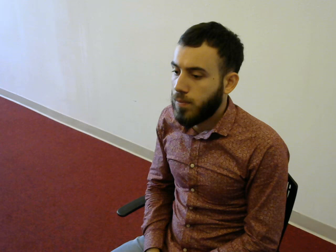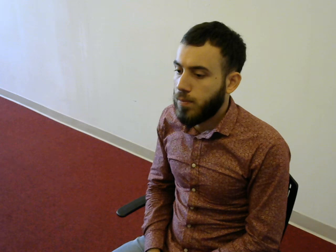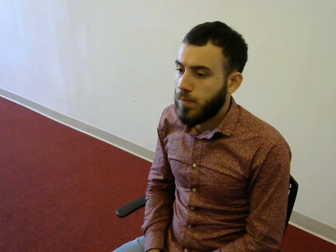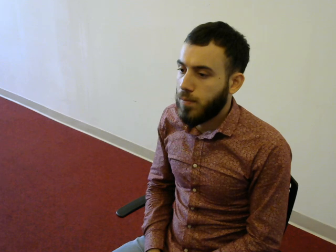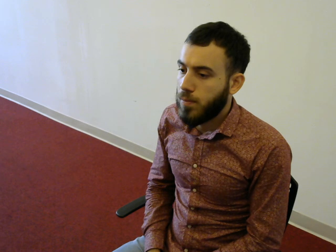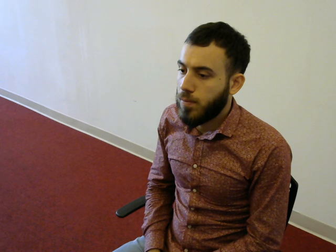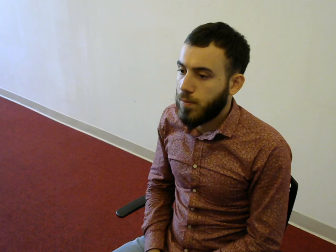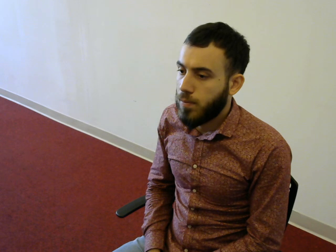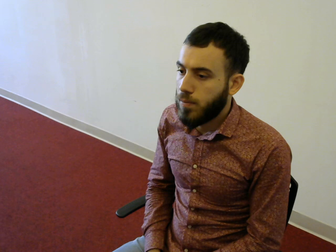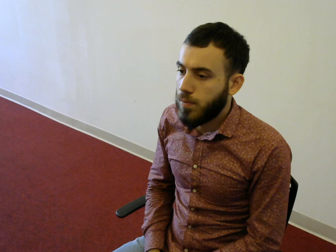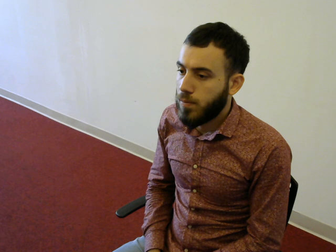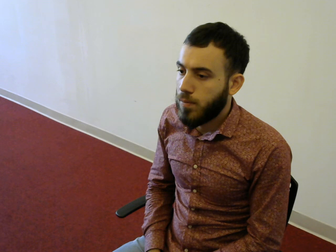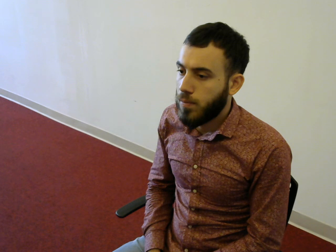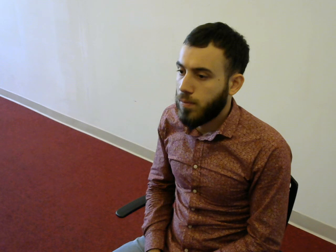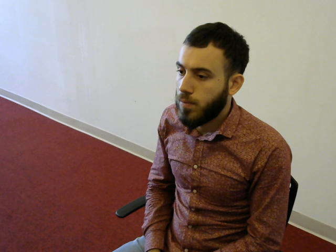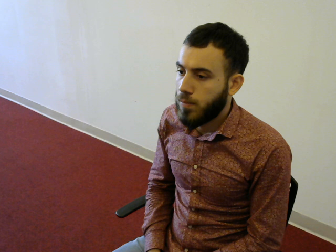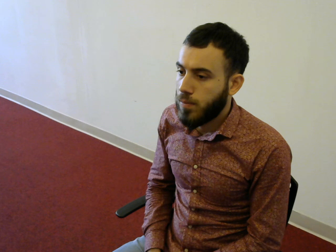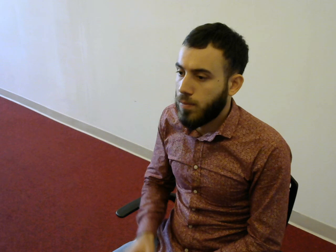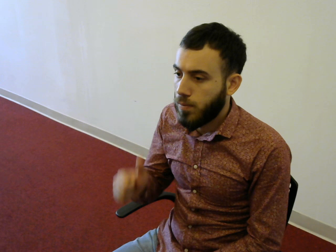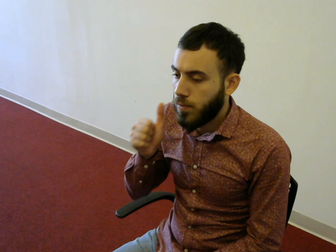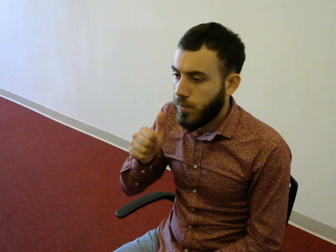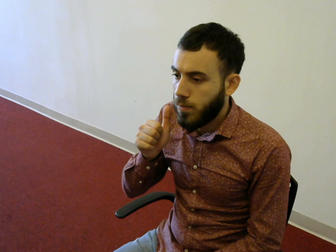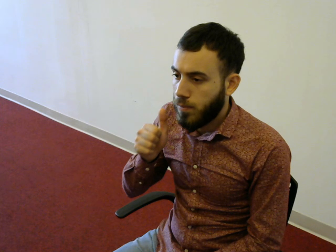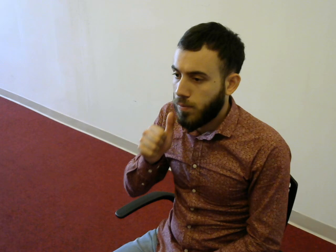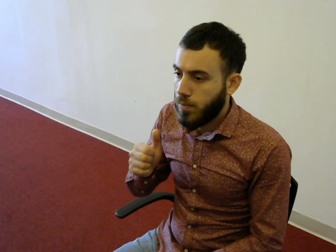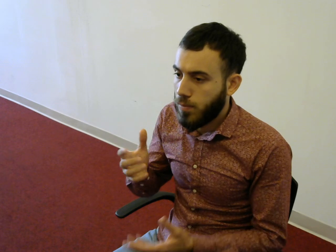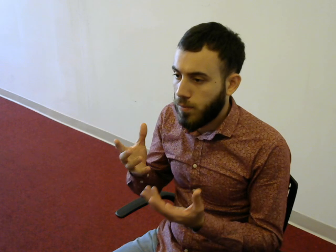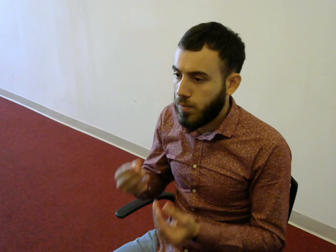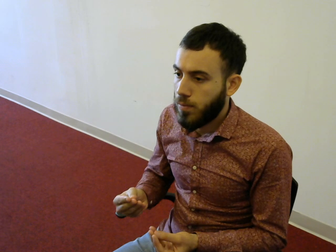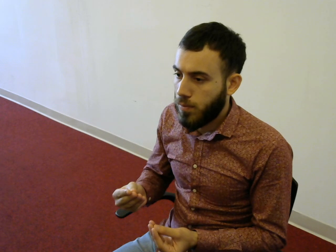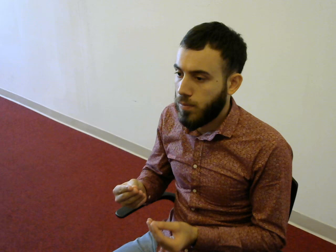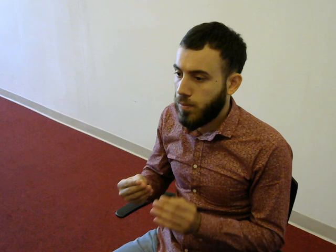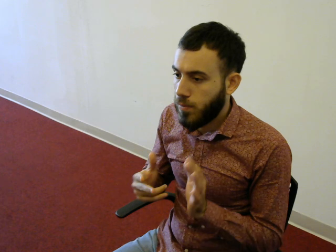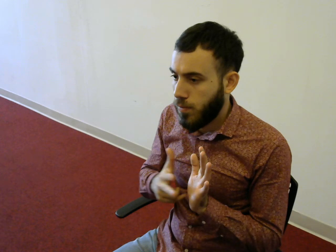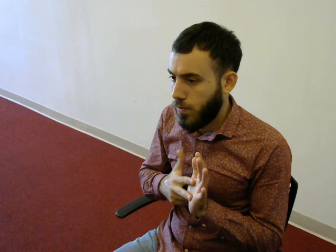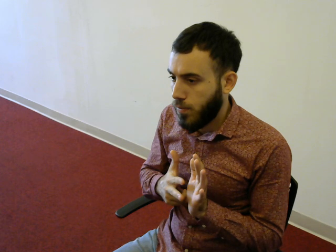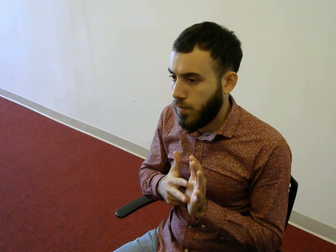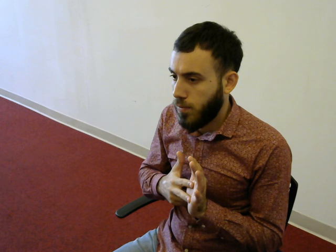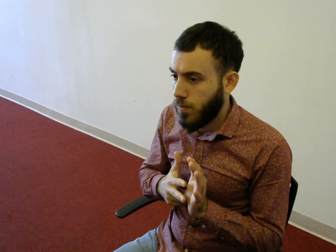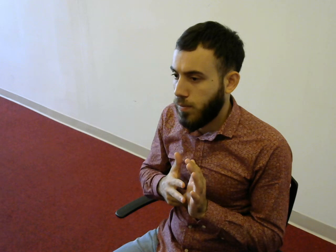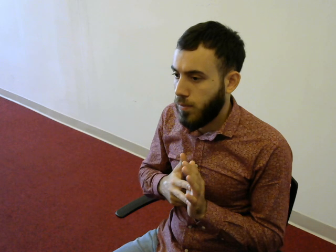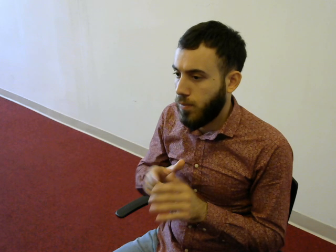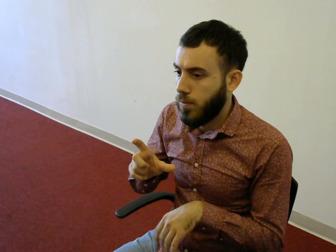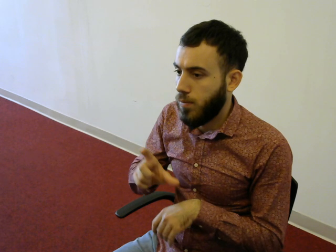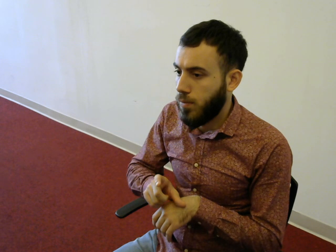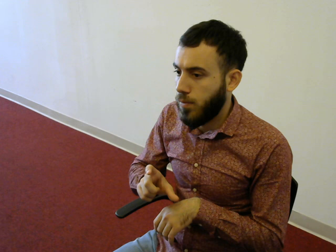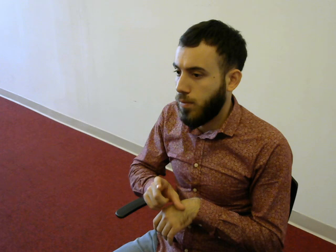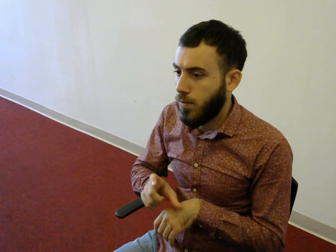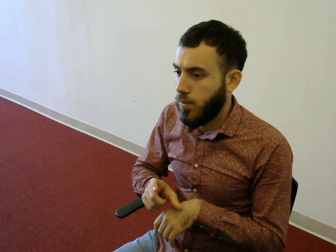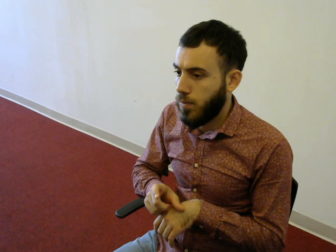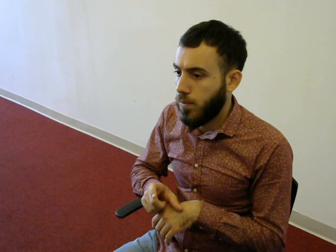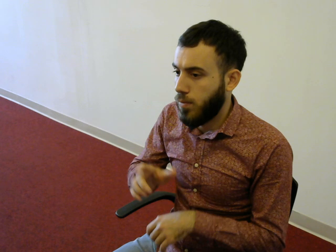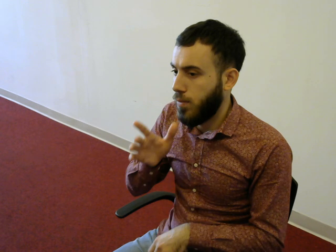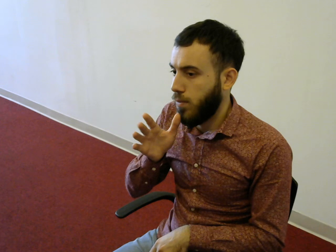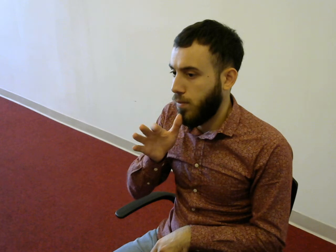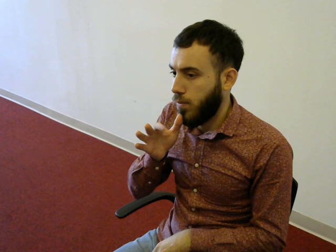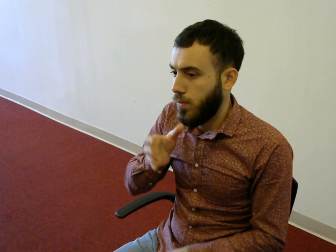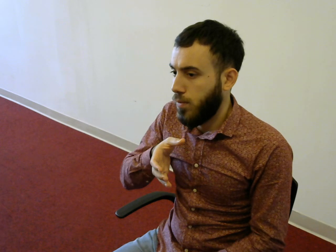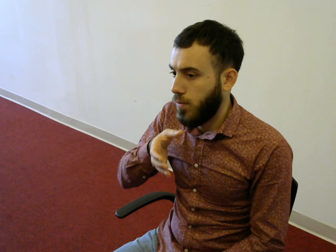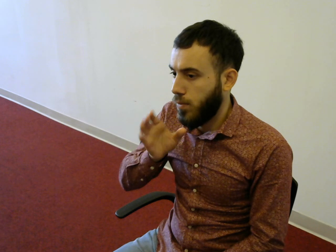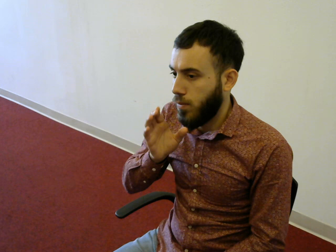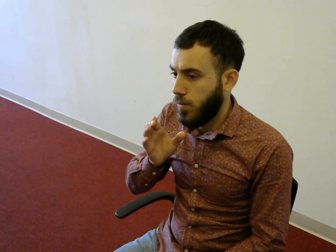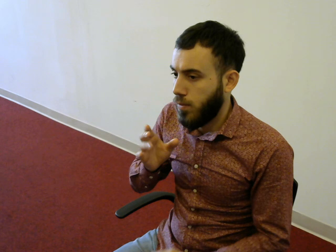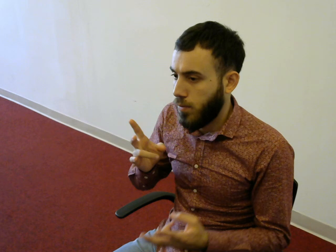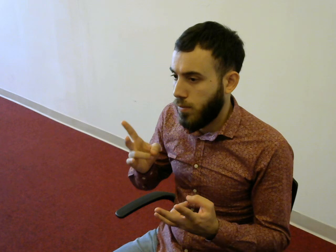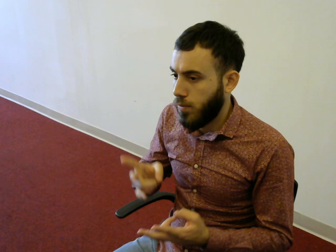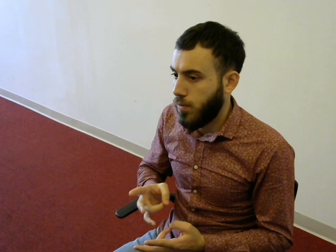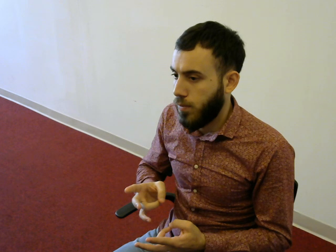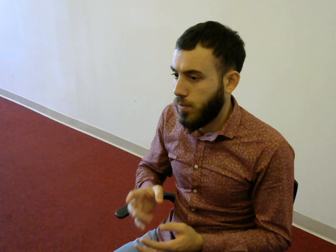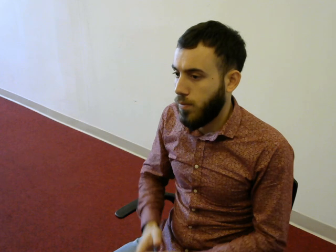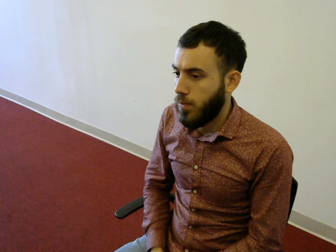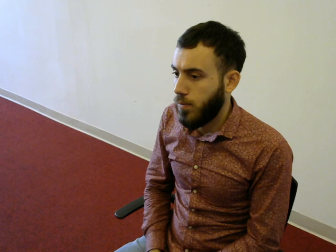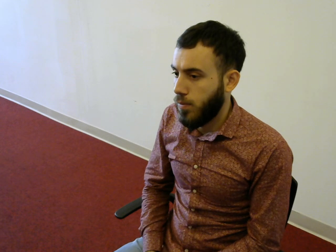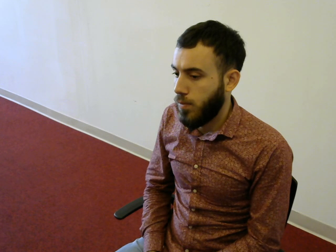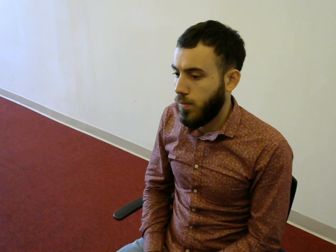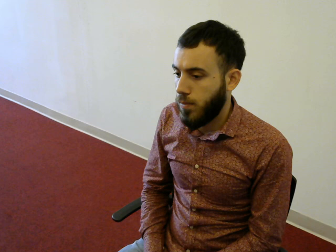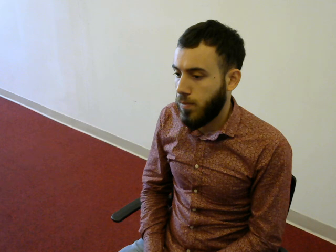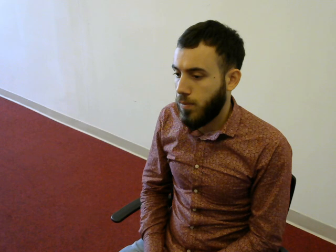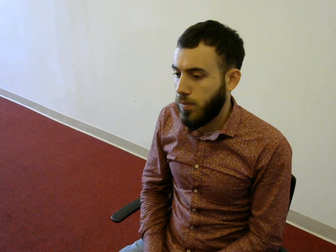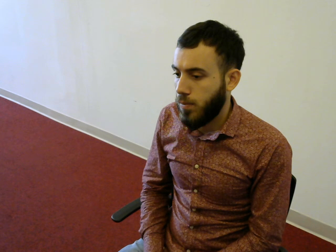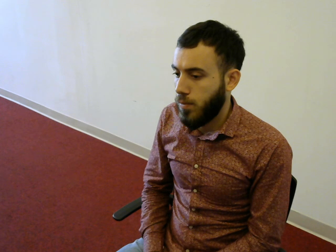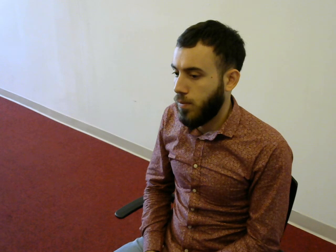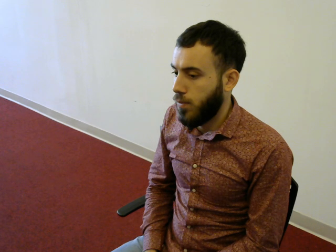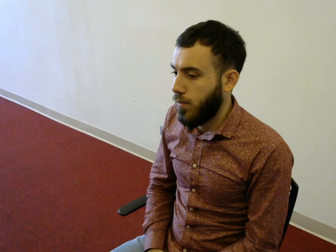Hər gün 8 stəkan su içmək lazımdır